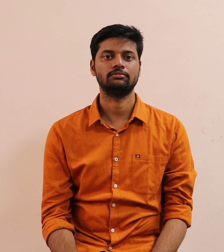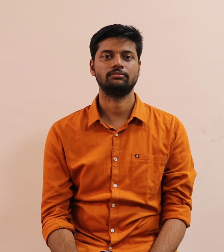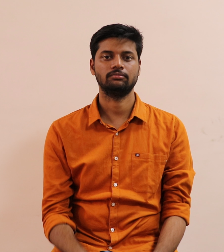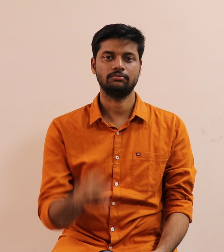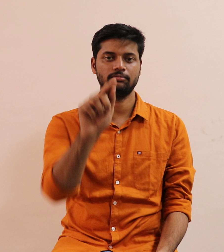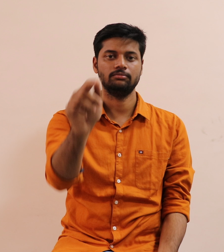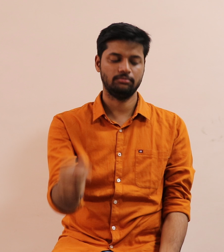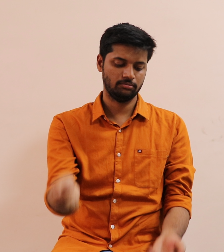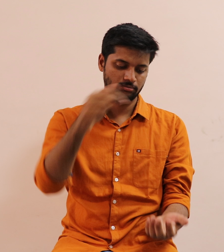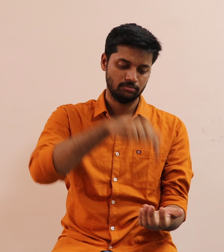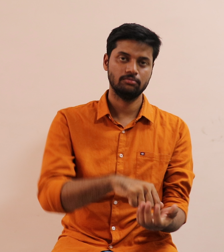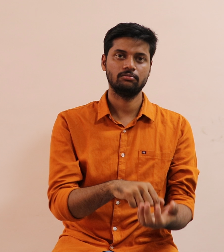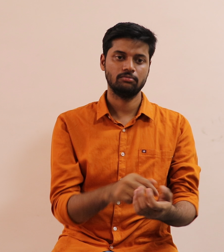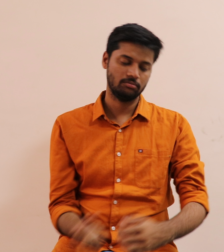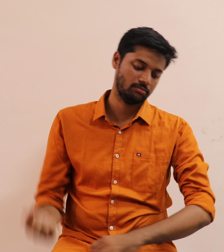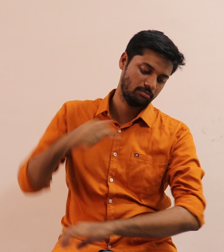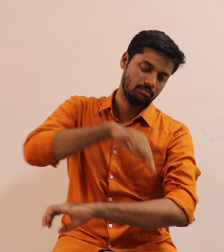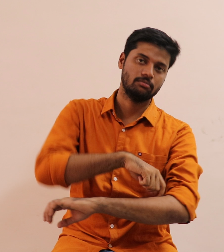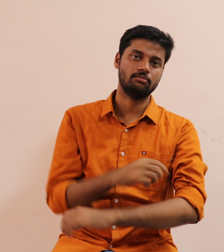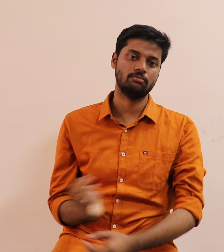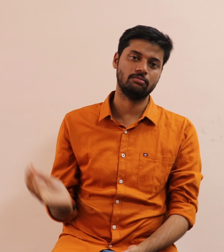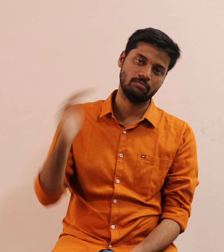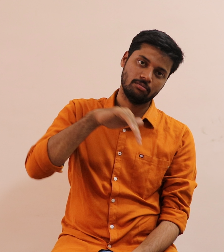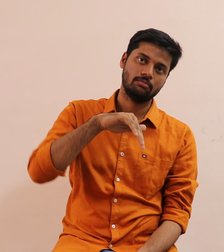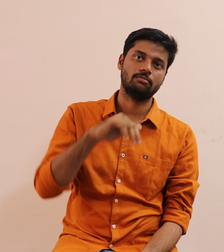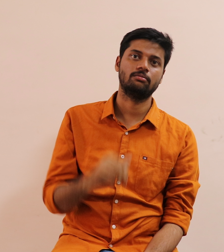he would be coming today